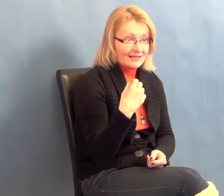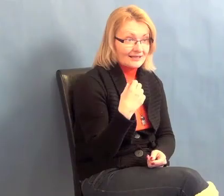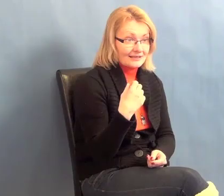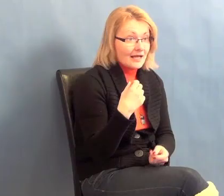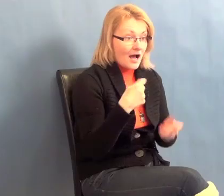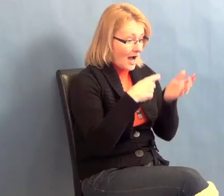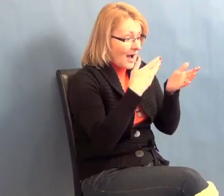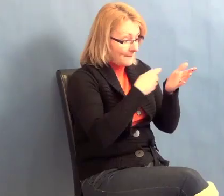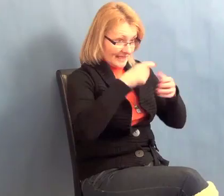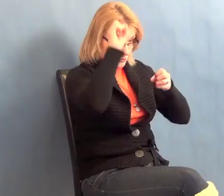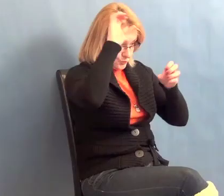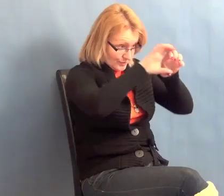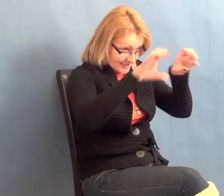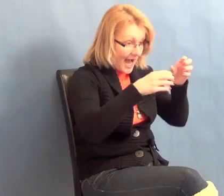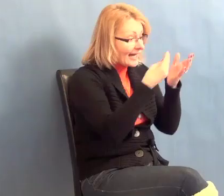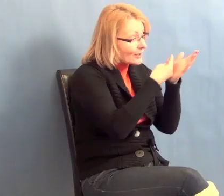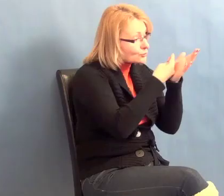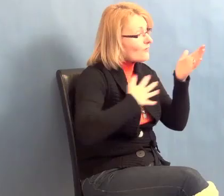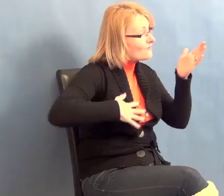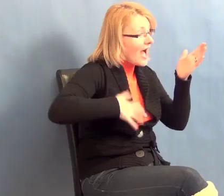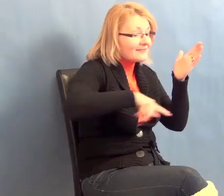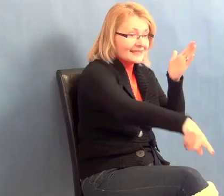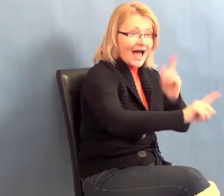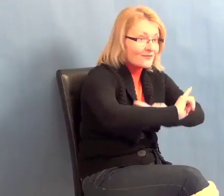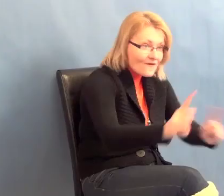Nawet na suszarce jest rysunek, że do wanny nie wolno jej wkładać.